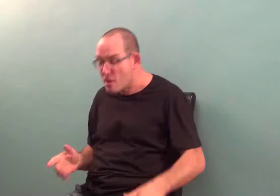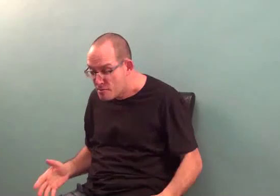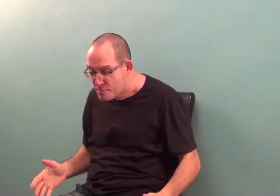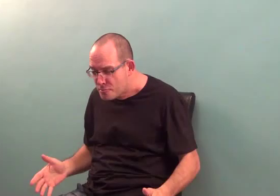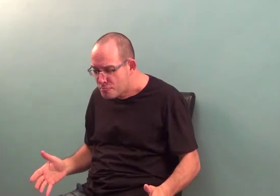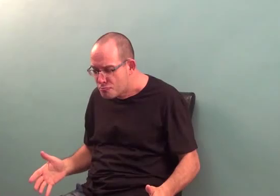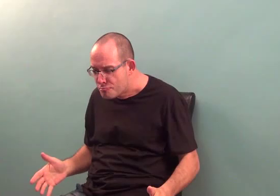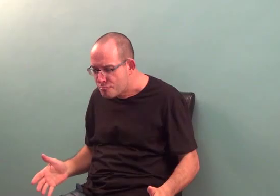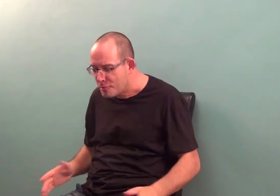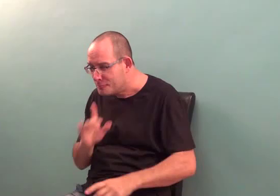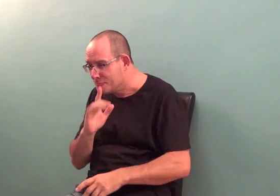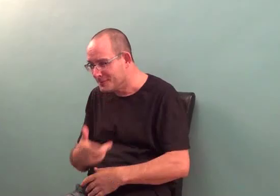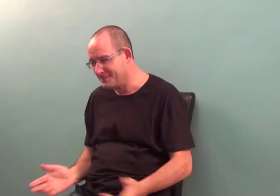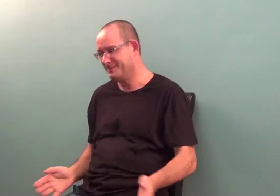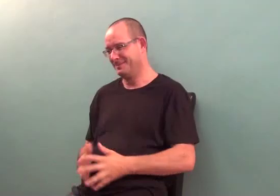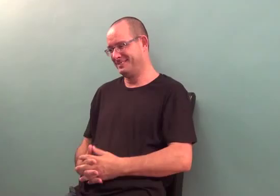A on patrzy na niego zdziwiony i milczy.